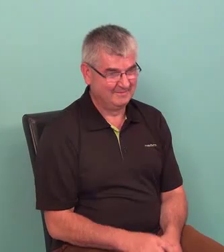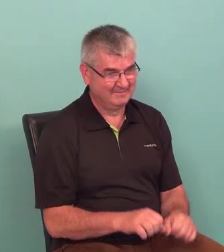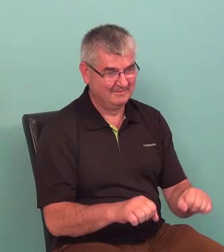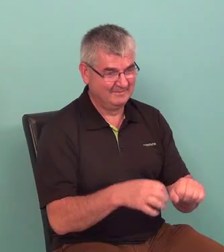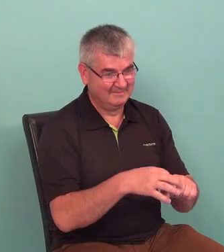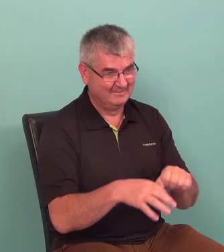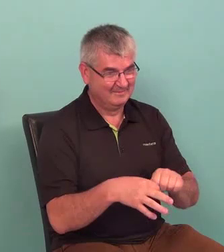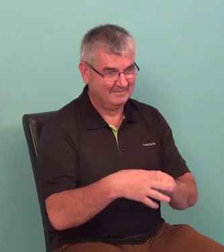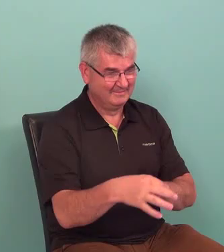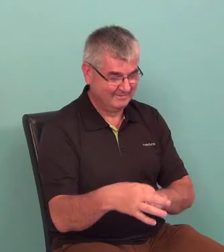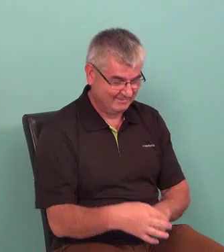Wybierać.